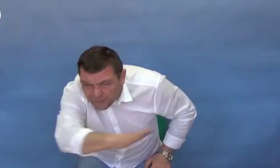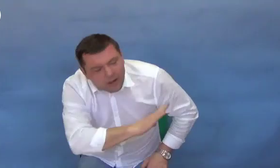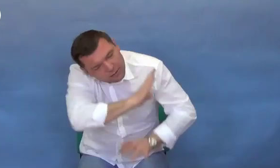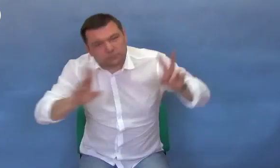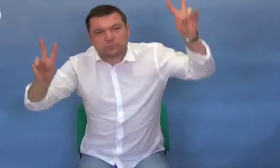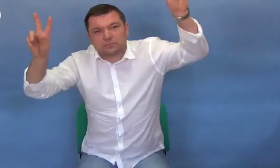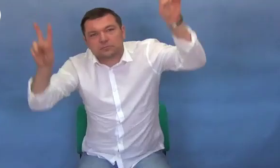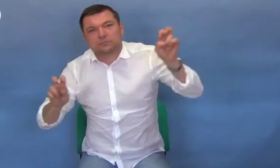Lekarz powiedział, że nie wolno.